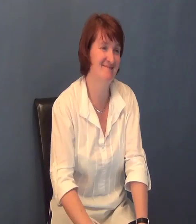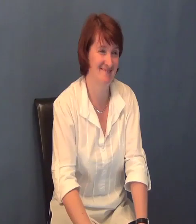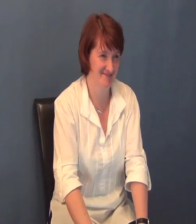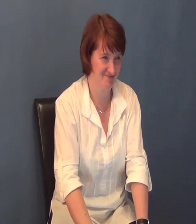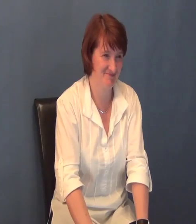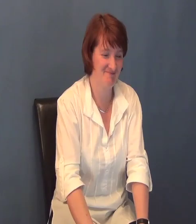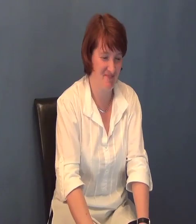Aha.